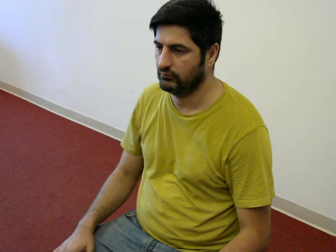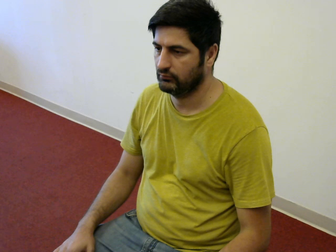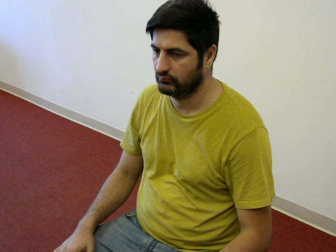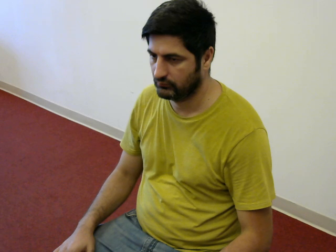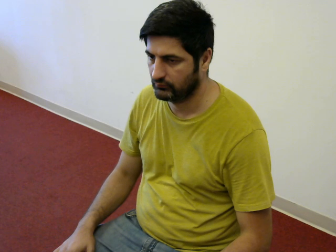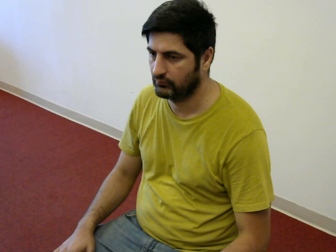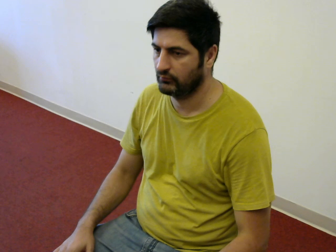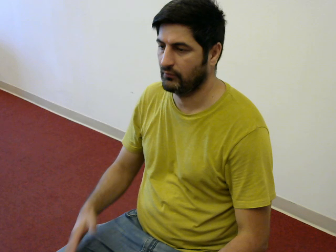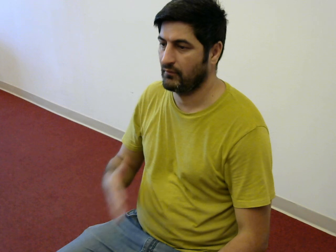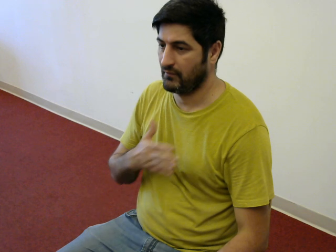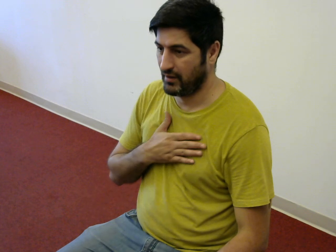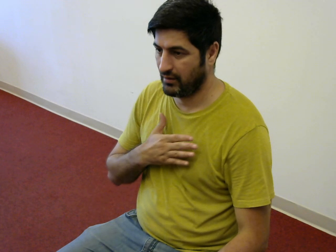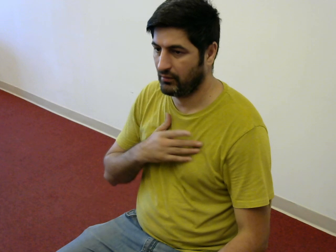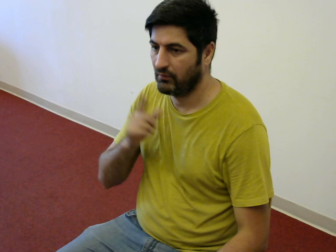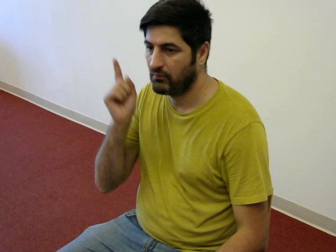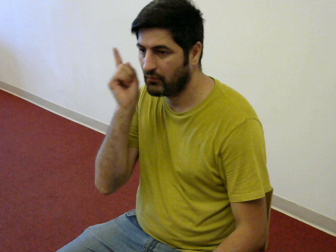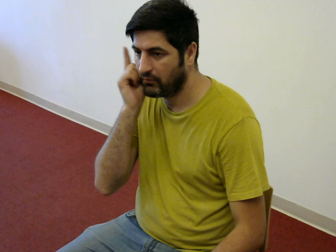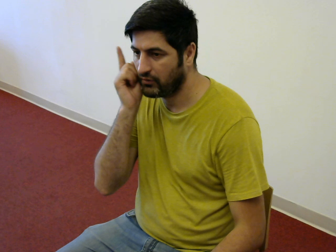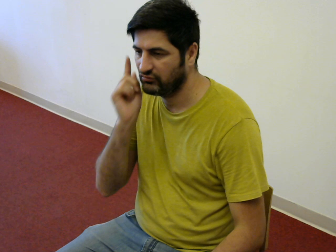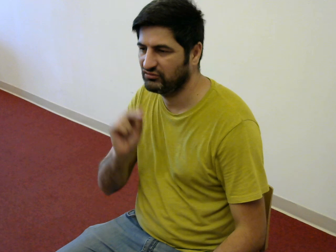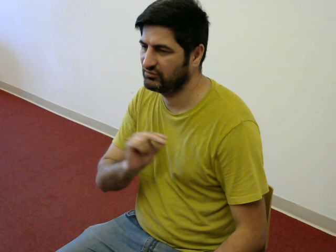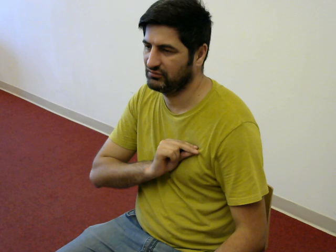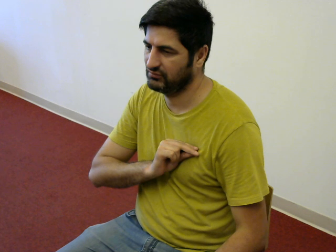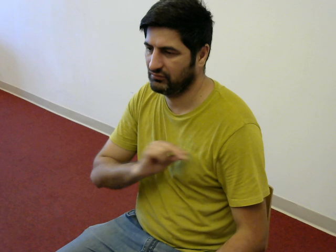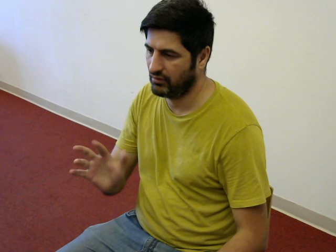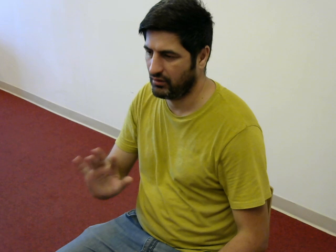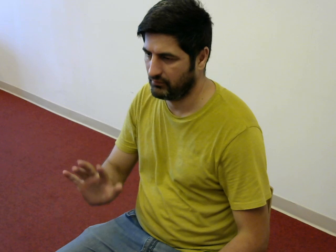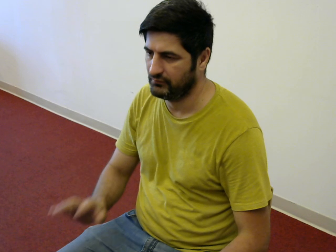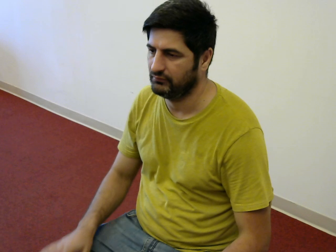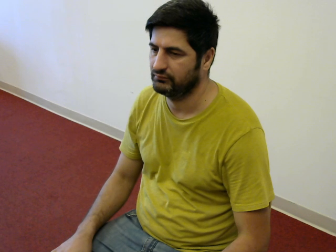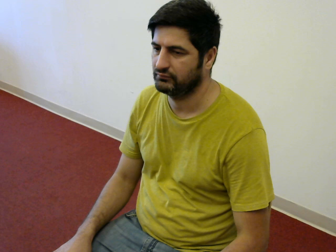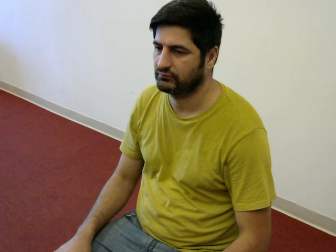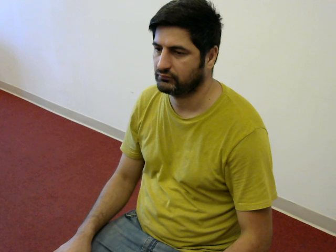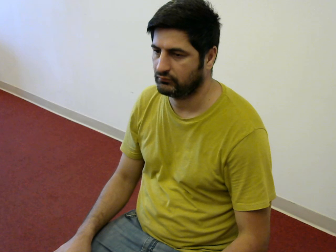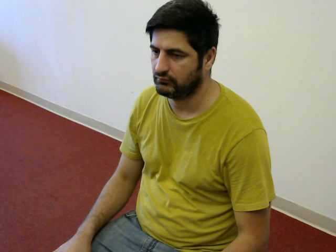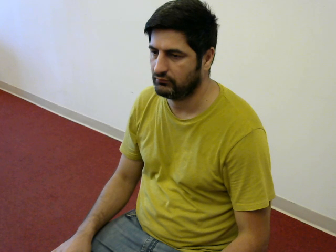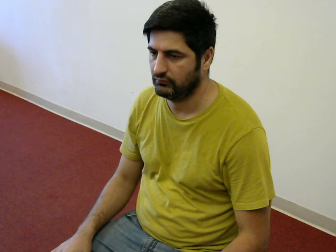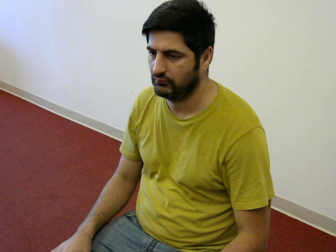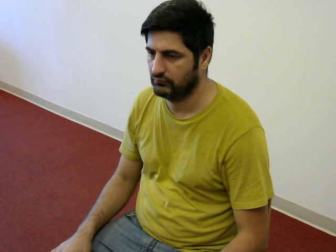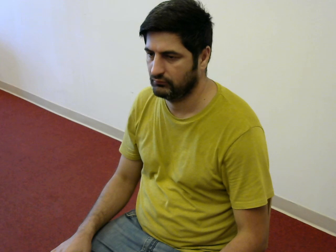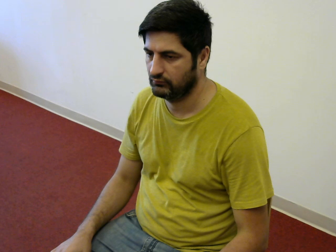Mənim telefonum özümdə deyil